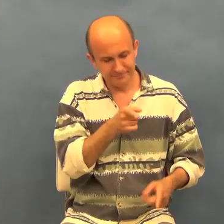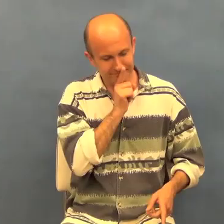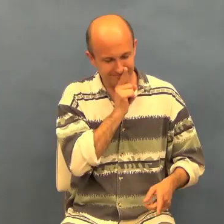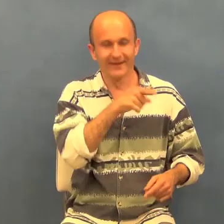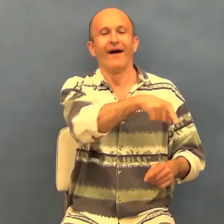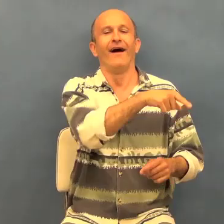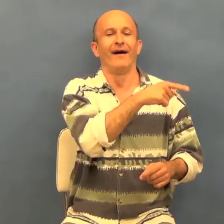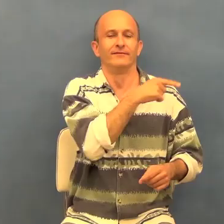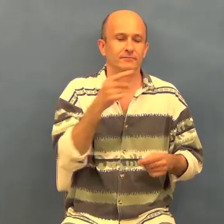Babcia pyta, jaki koszt.